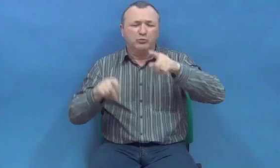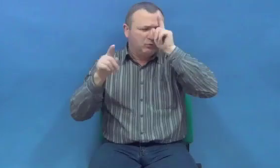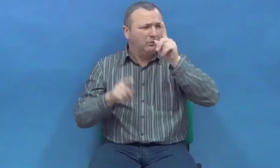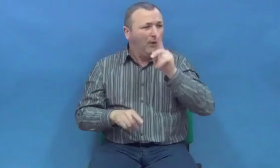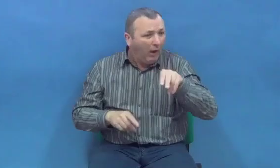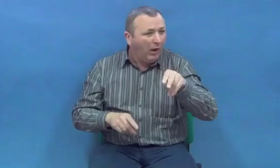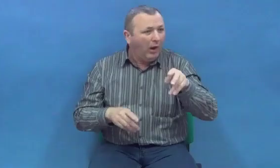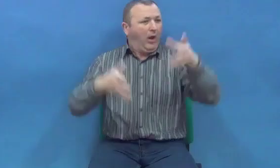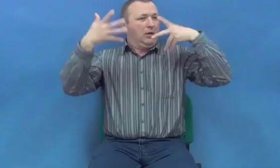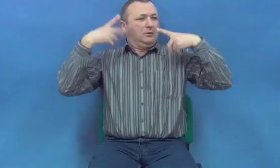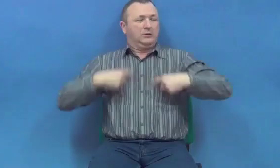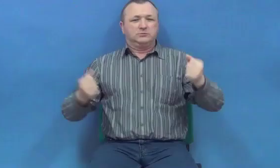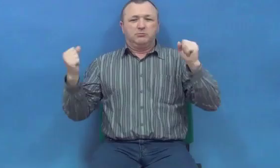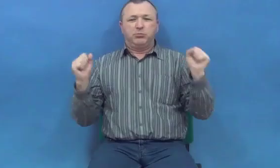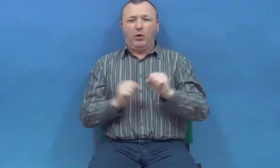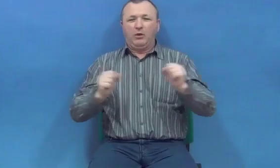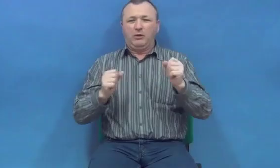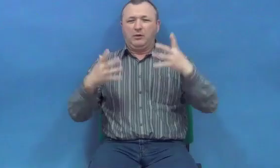Ktoś go zobaczył, przestraszył się i boi się.